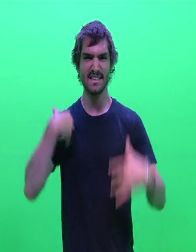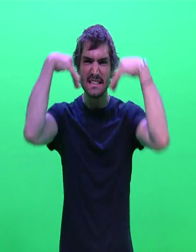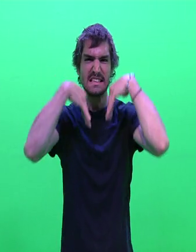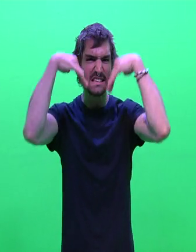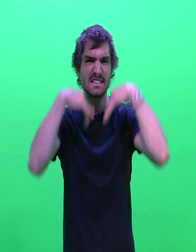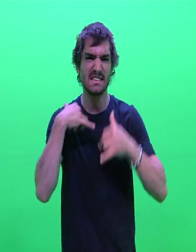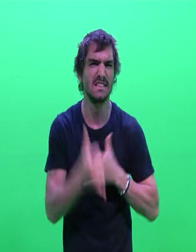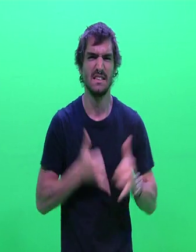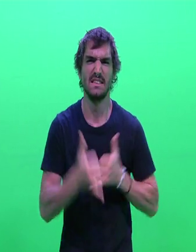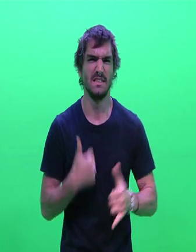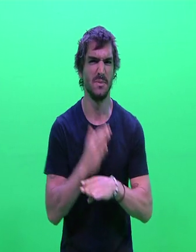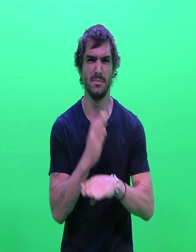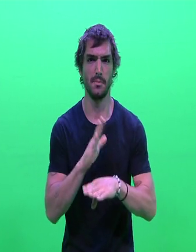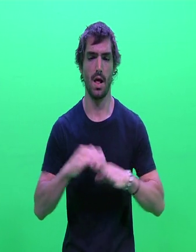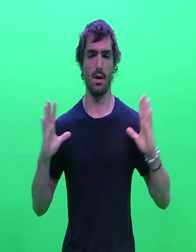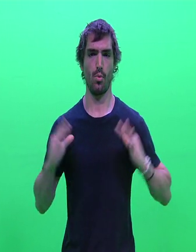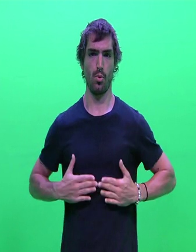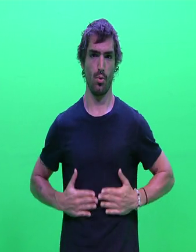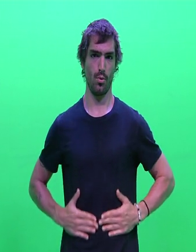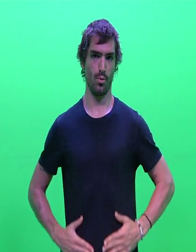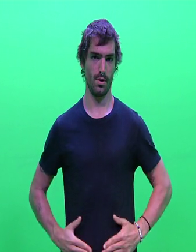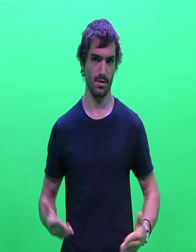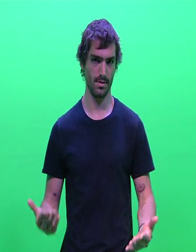Suo molt i faig molta bicicleta per aprimar-me i no tenir panxa.